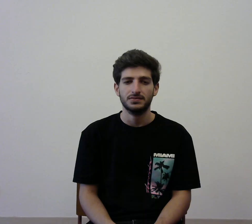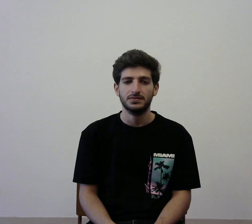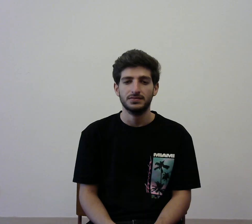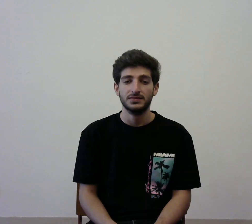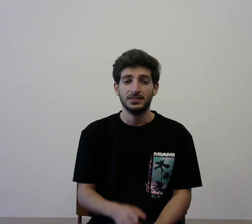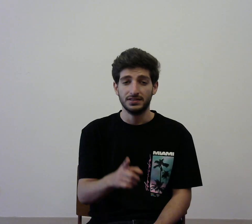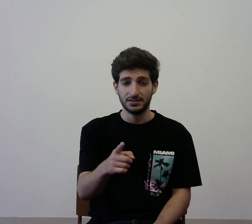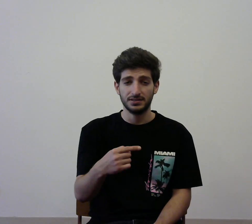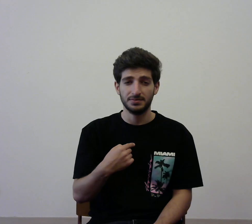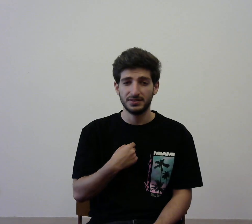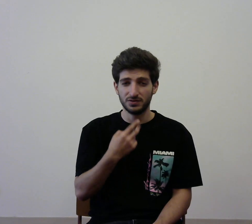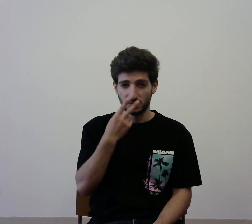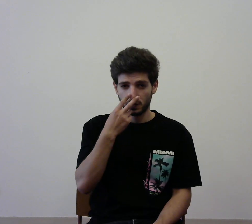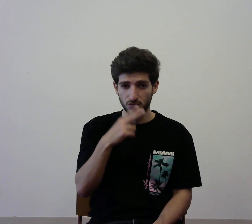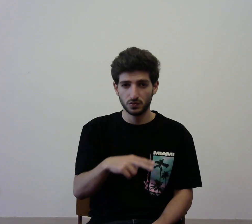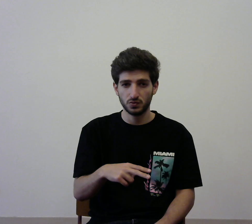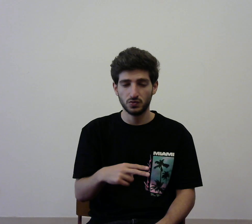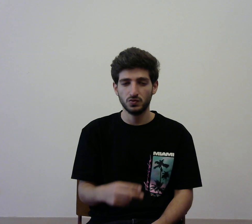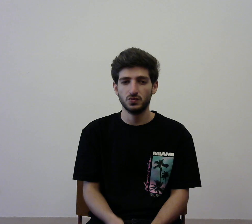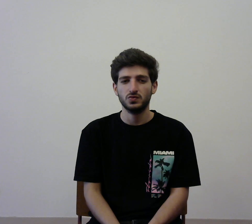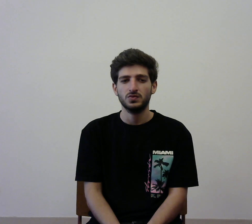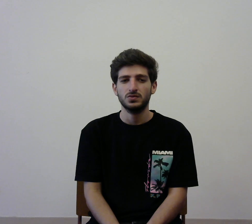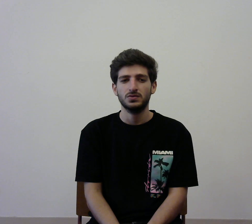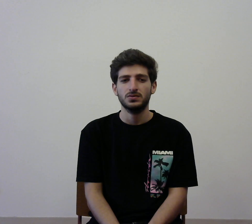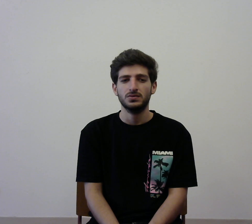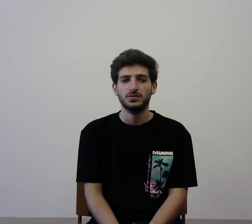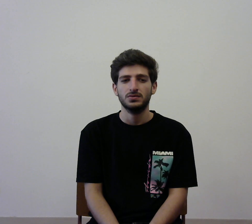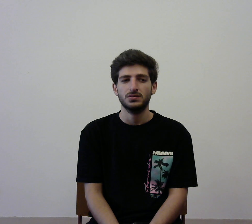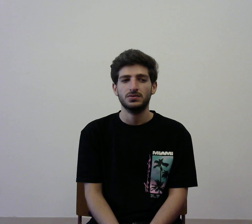Siz məni görürsünüzmü?